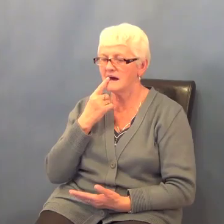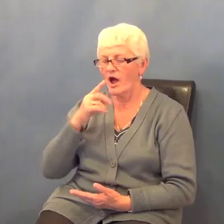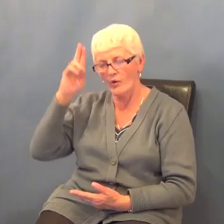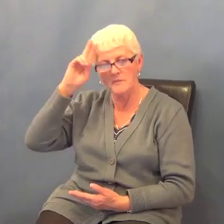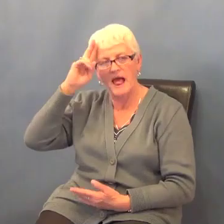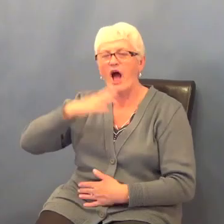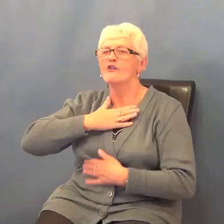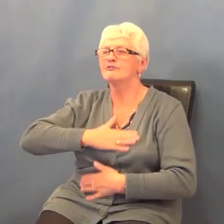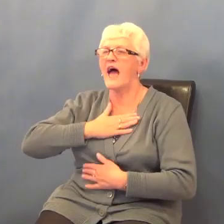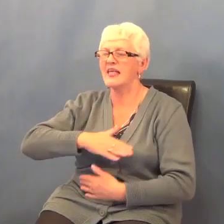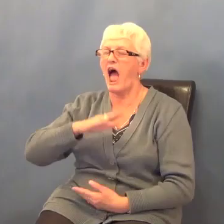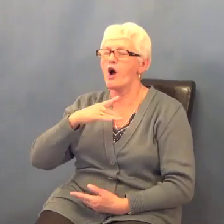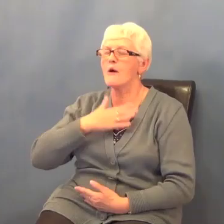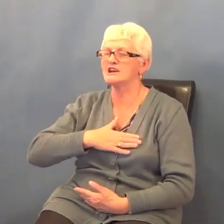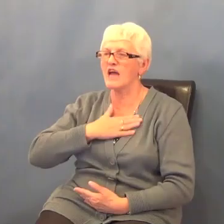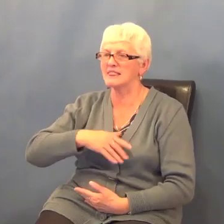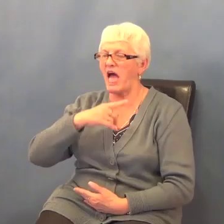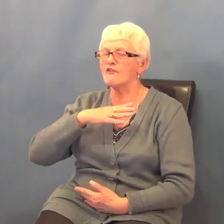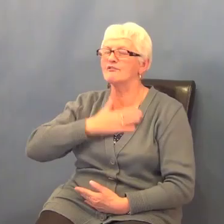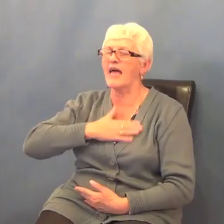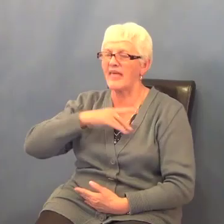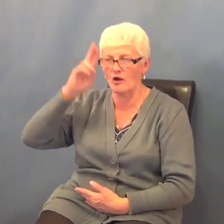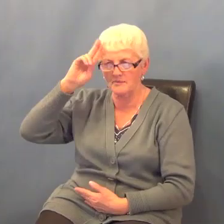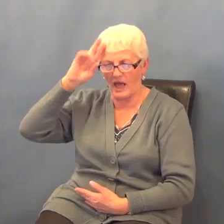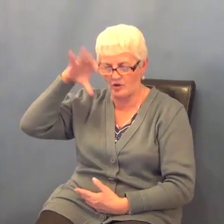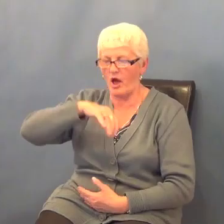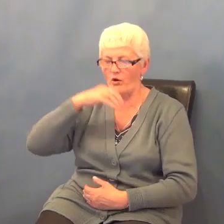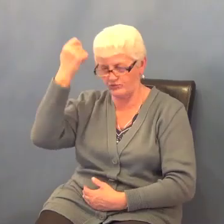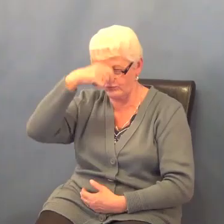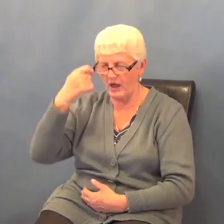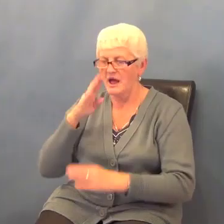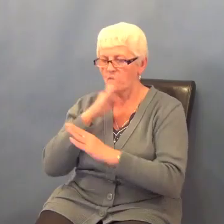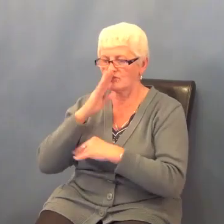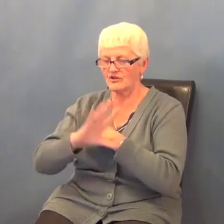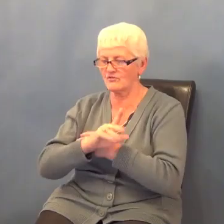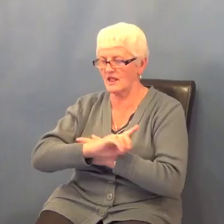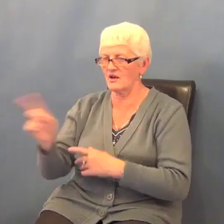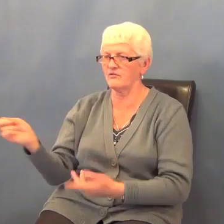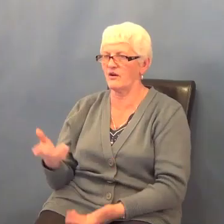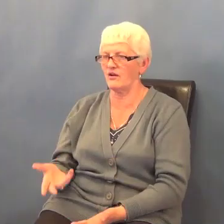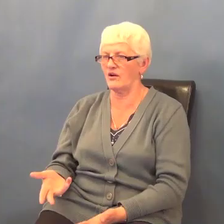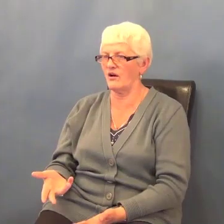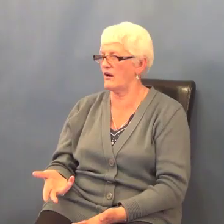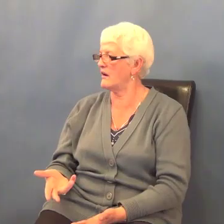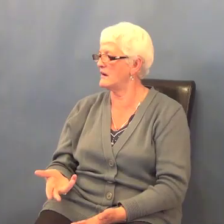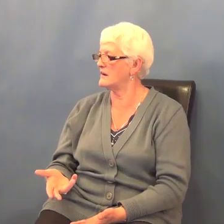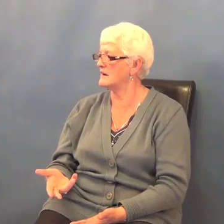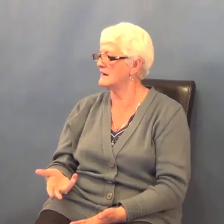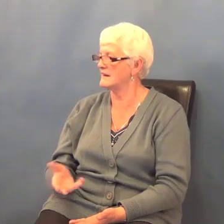Wanna z prysznicem w toalecie można, a nie wolno na dworze na drzewie.